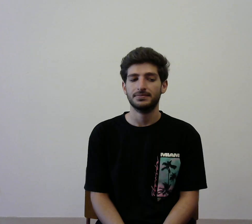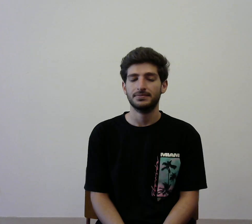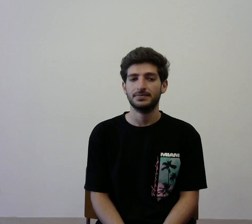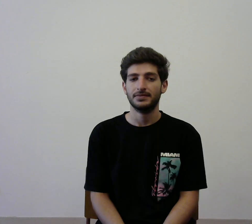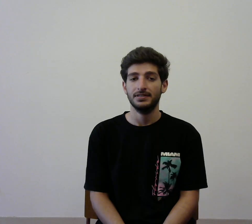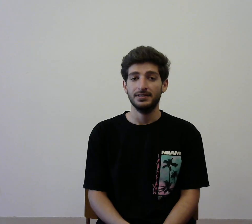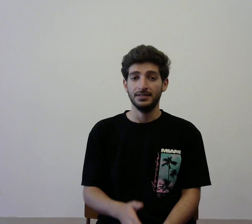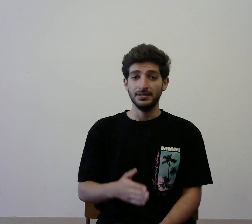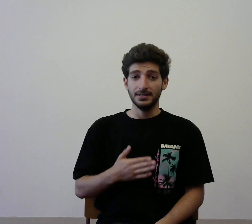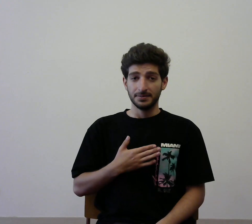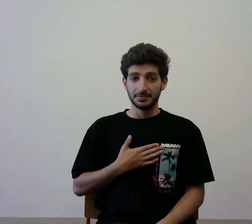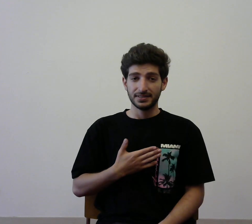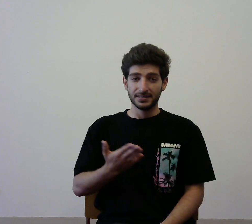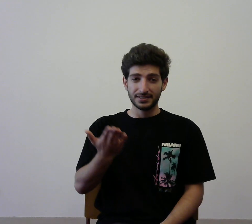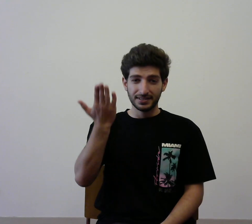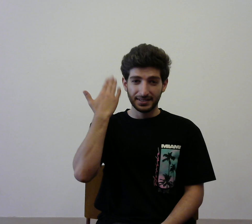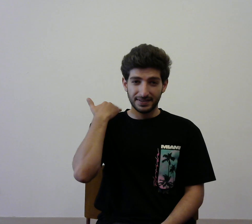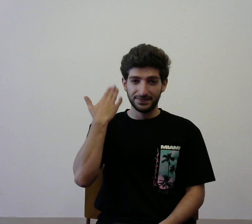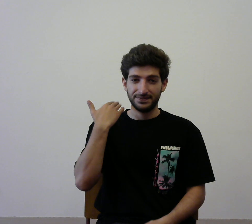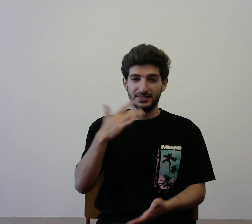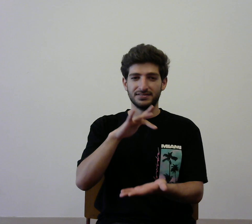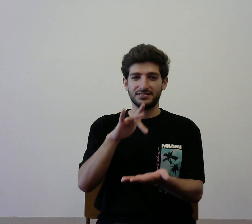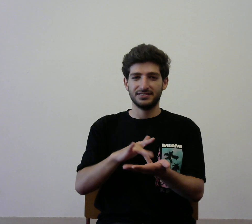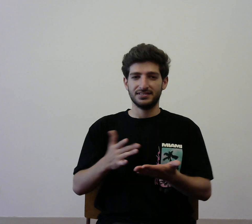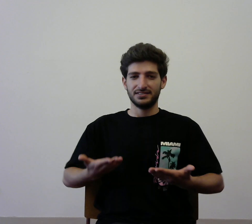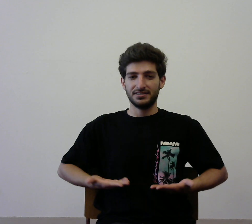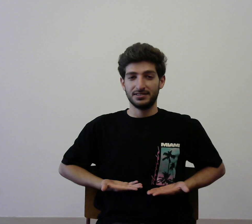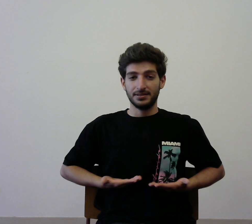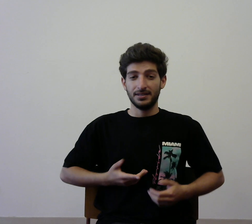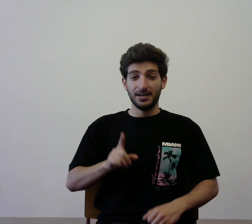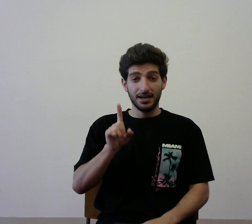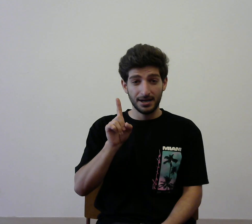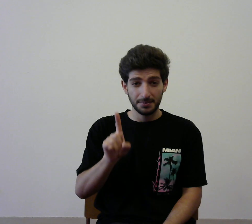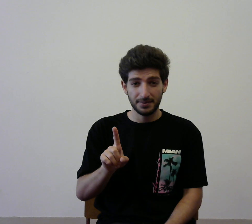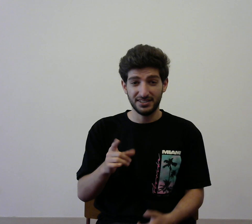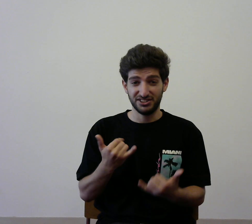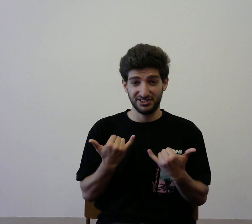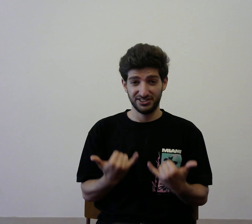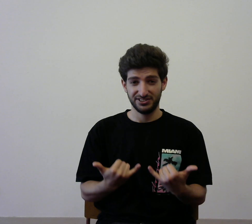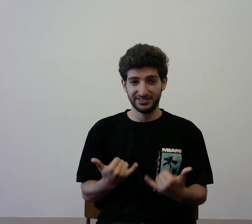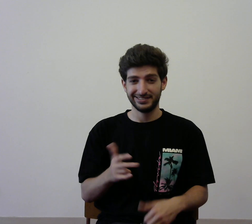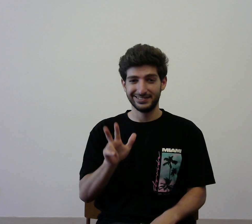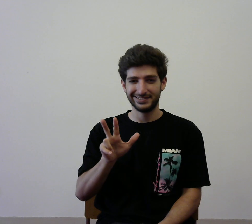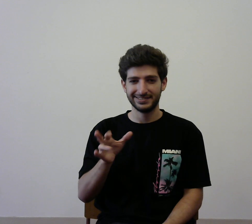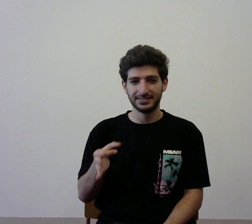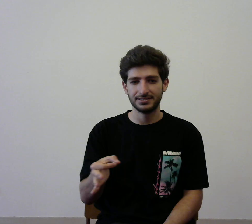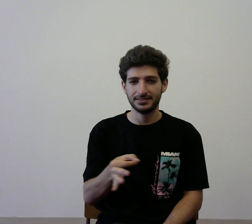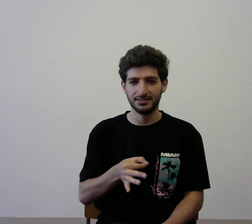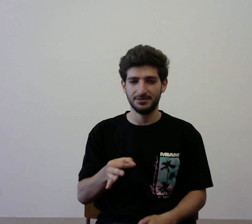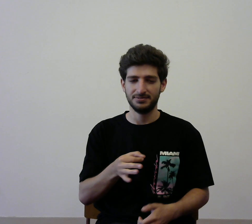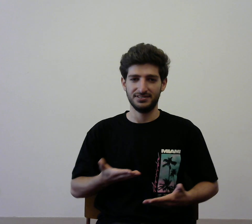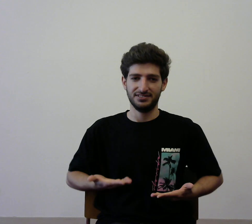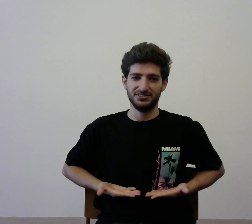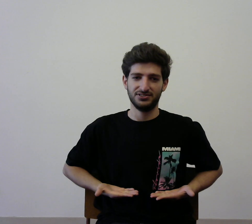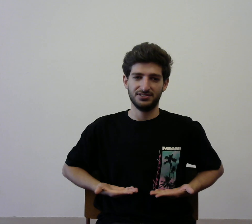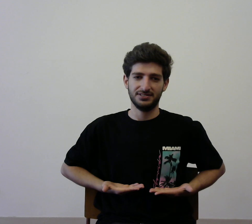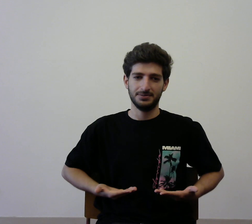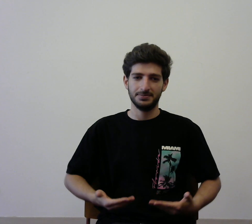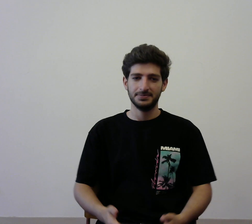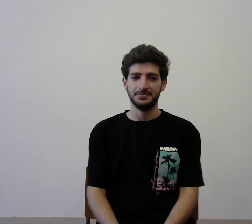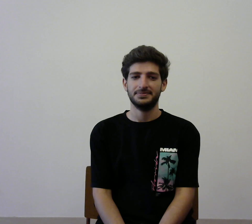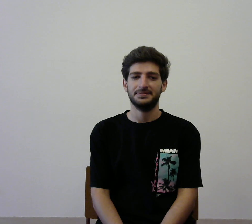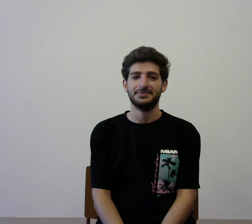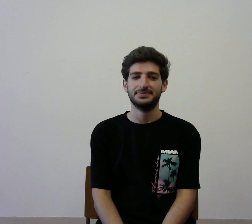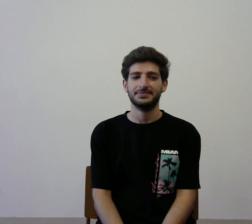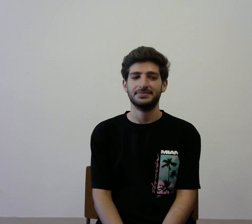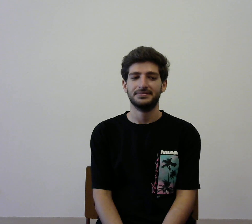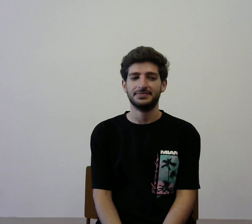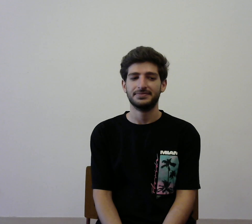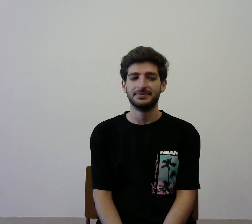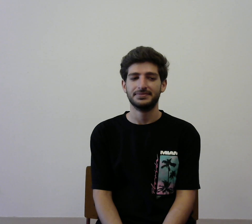Mən əvvəl mərkəzdə yaşamışam, amma indi 3-cü mikrorayonda yaşayıram